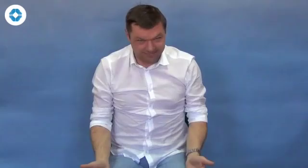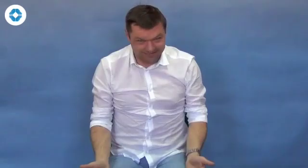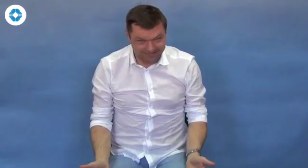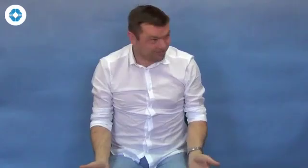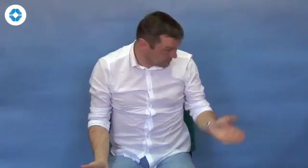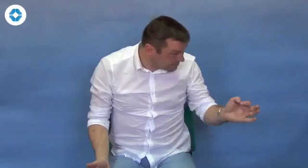Dobrze?